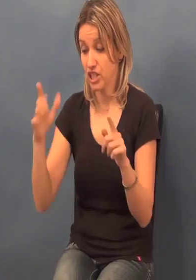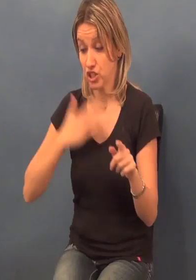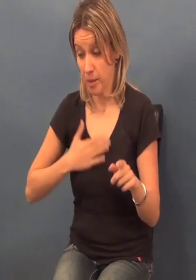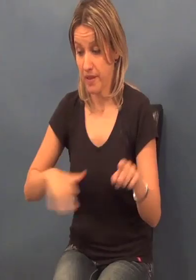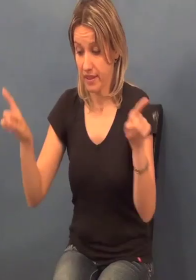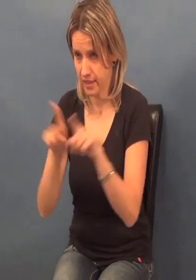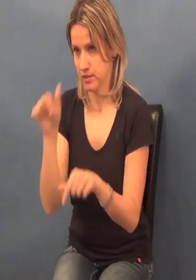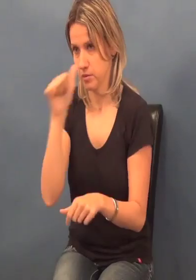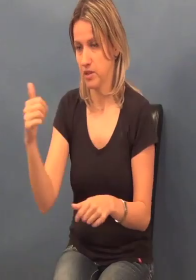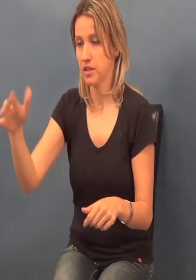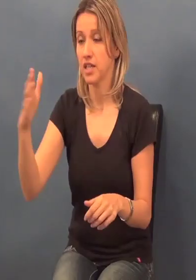W sobotę też nie mogę.